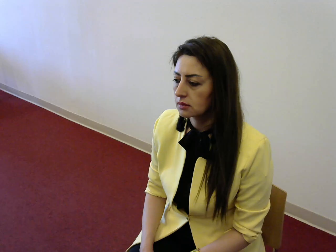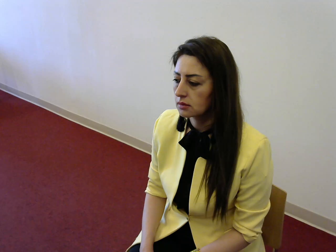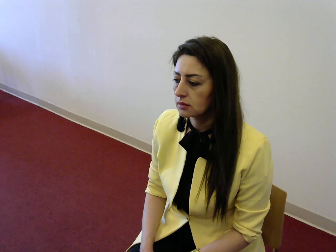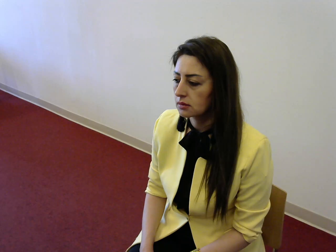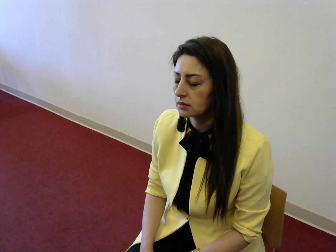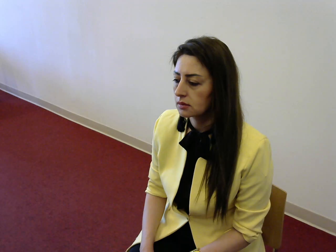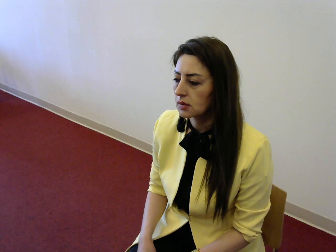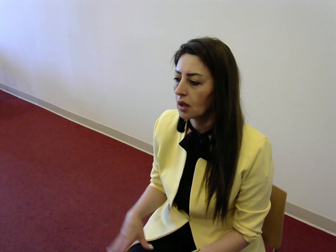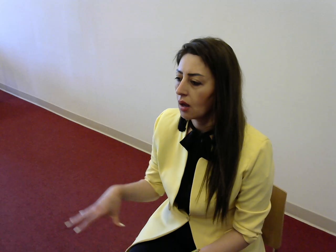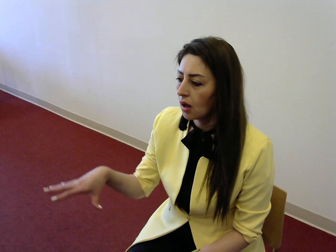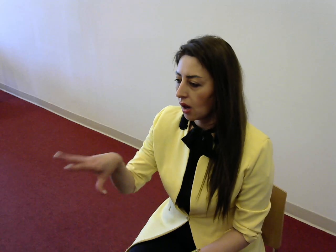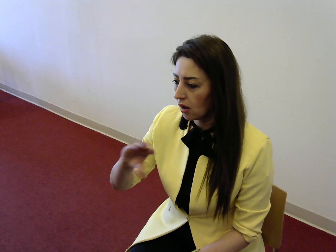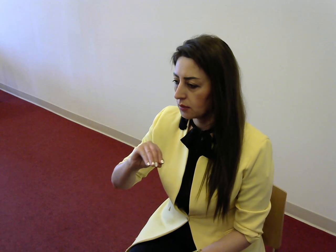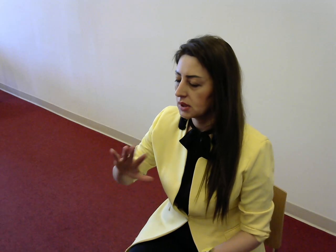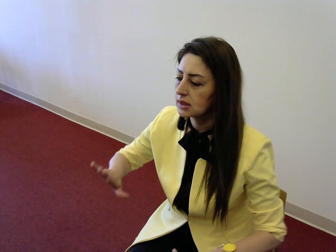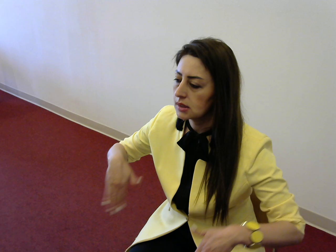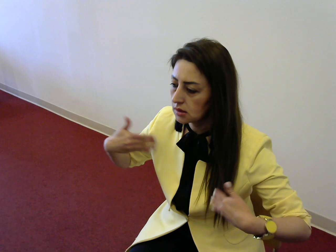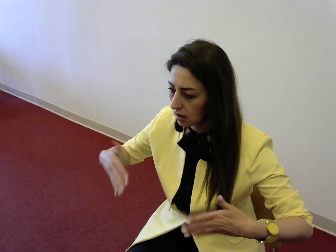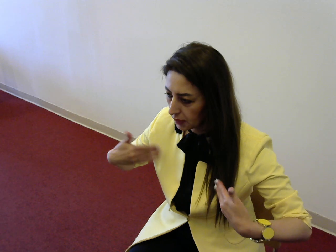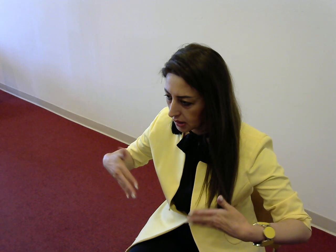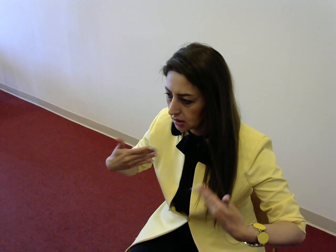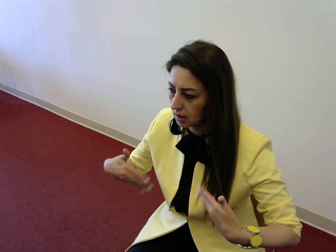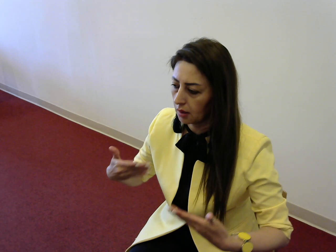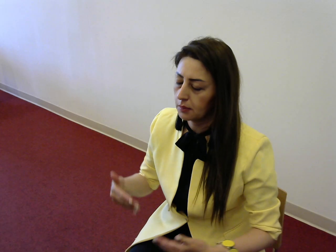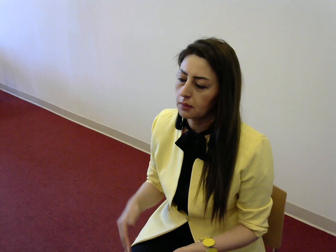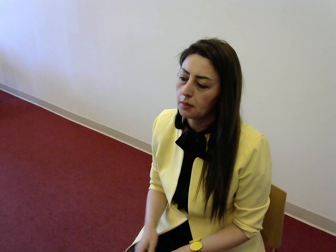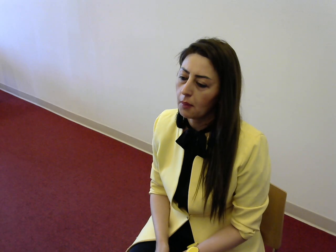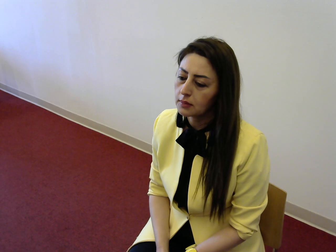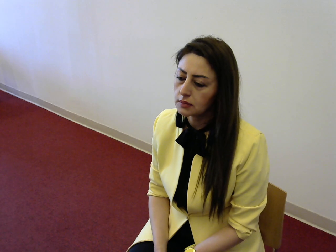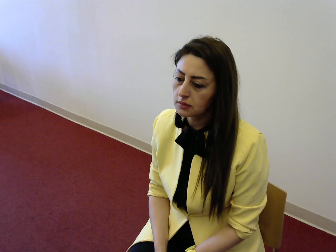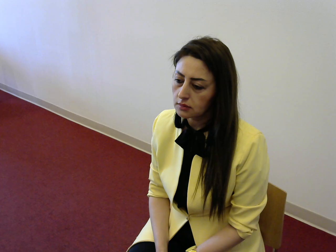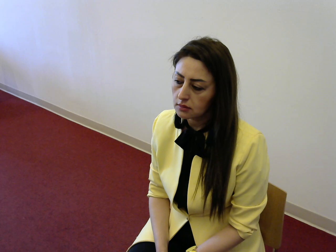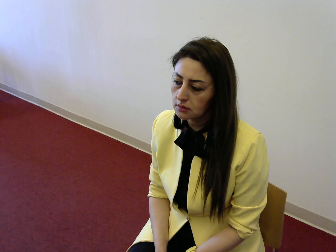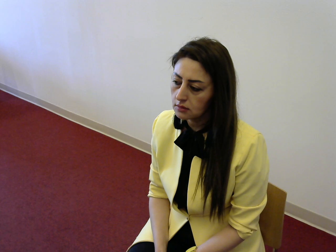Hamınızı salamlayıram